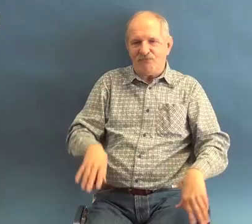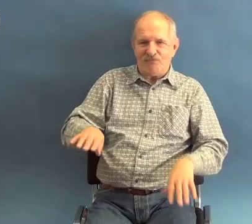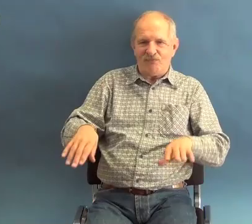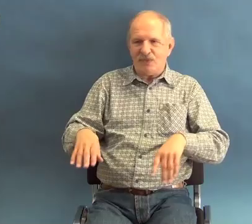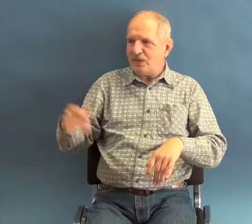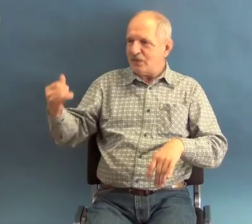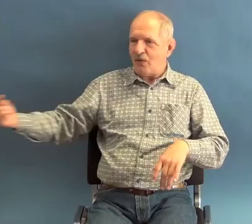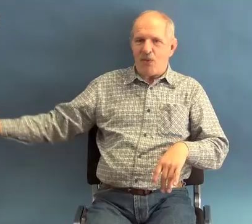Dziecko podchodzi do niego.